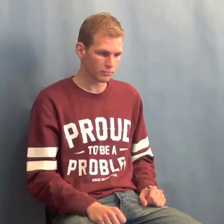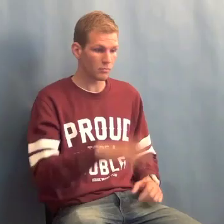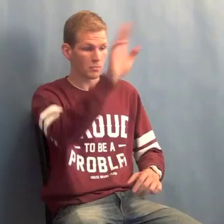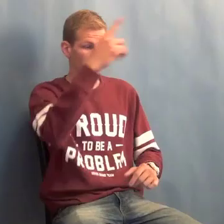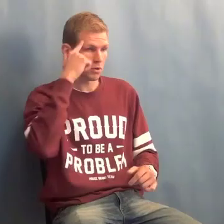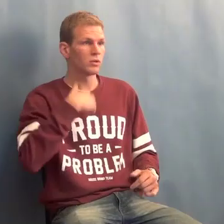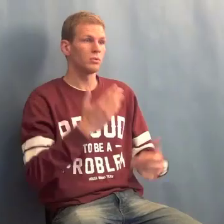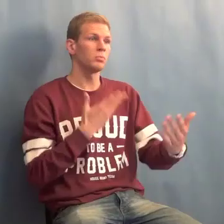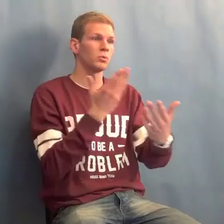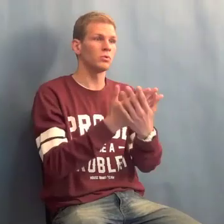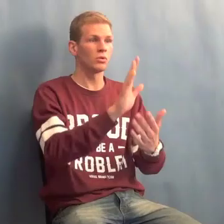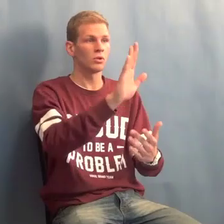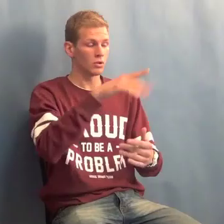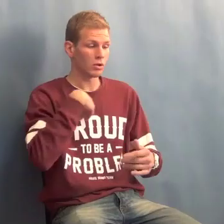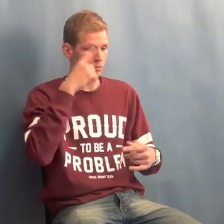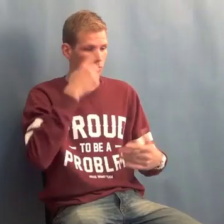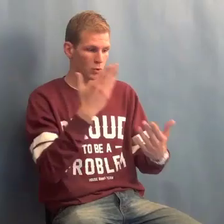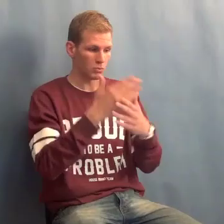Hej, ja mam propozycję.